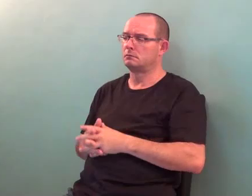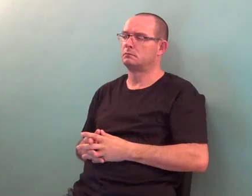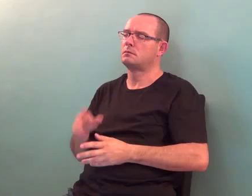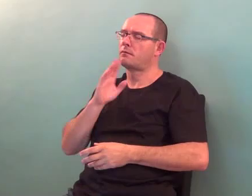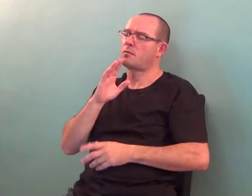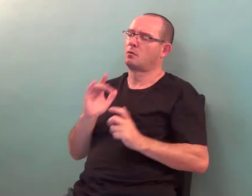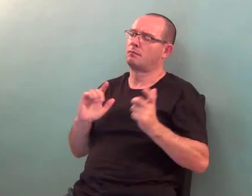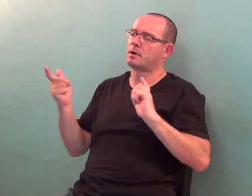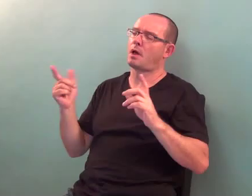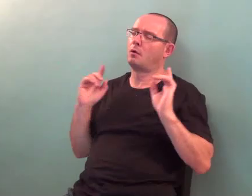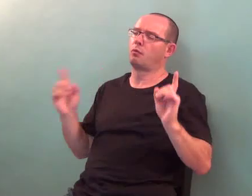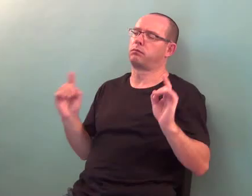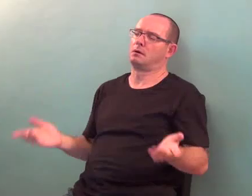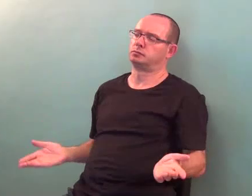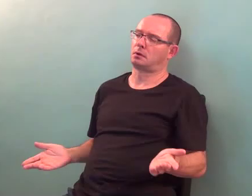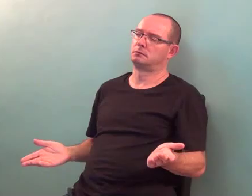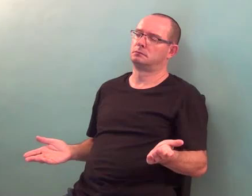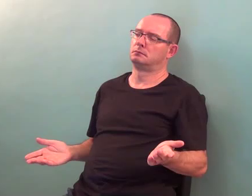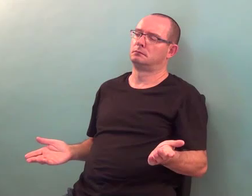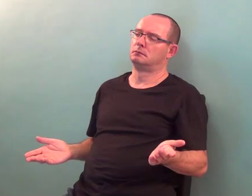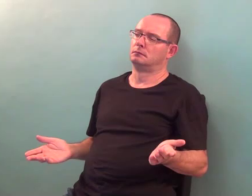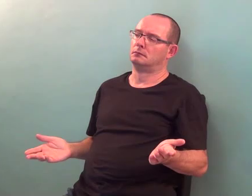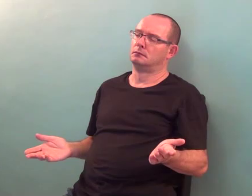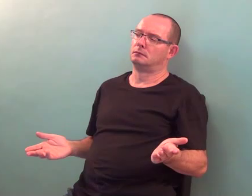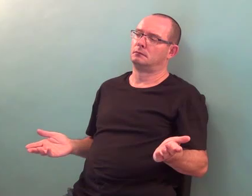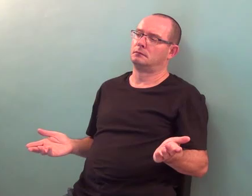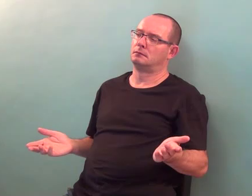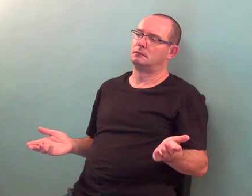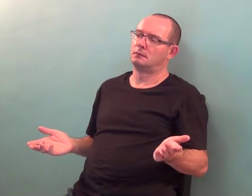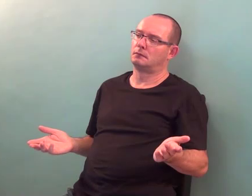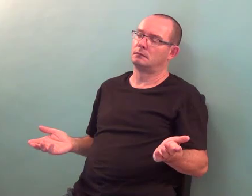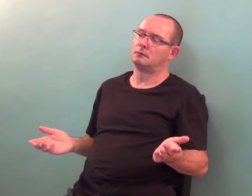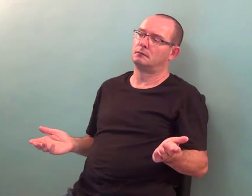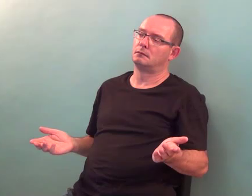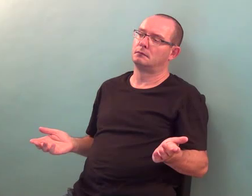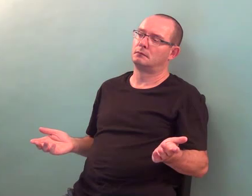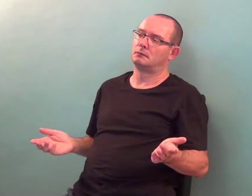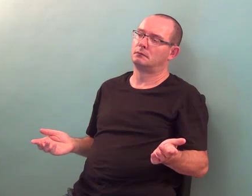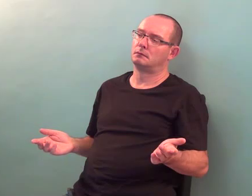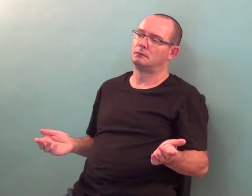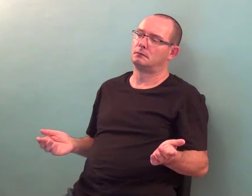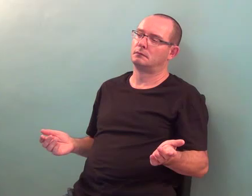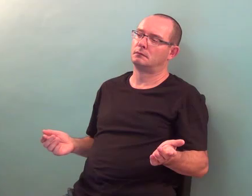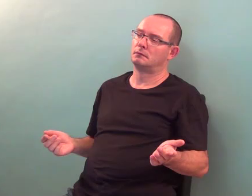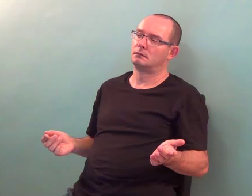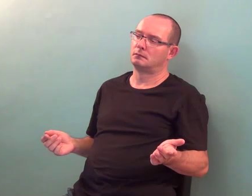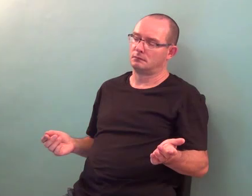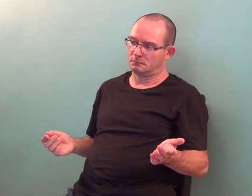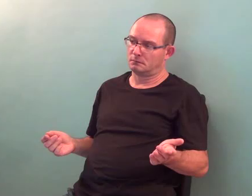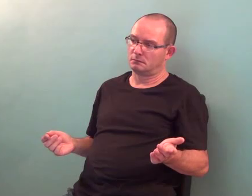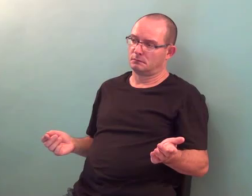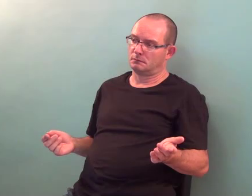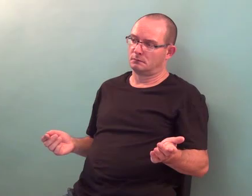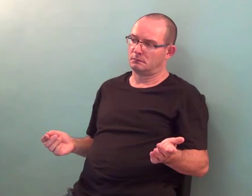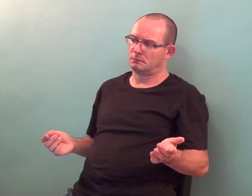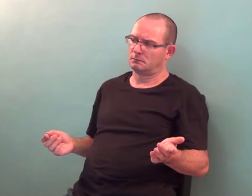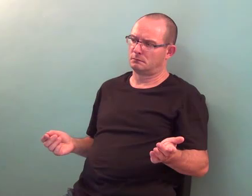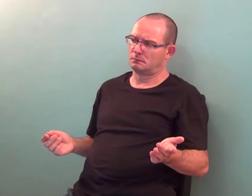Prawdopodobnie może być wypadek, trzeba uważać.